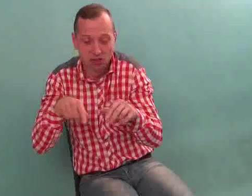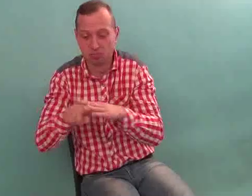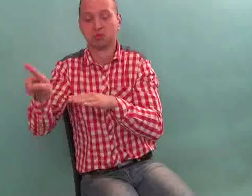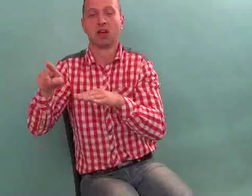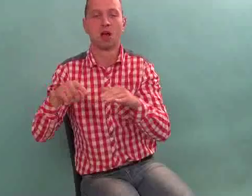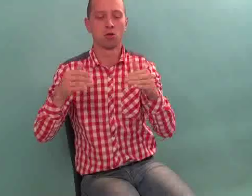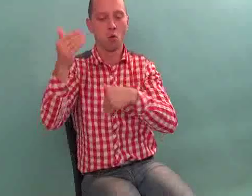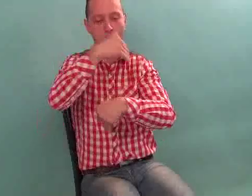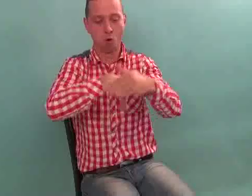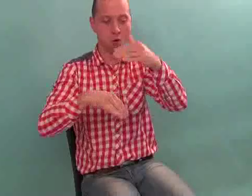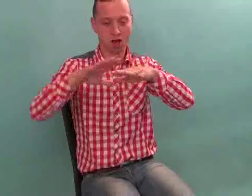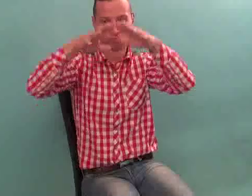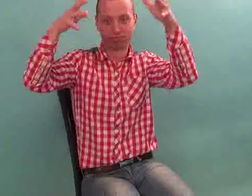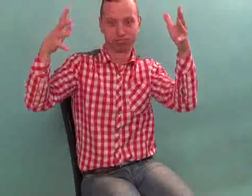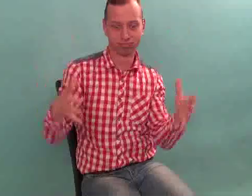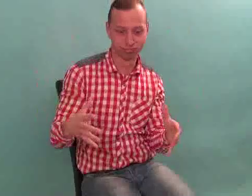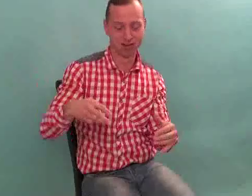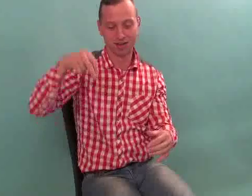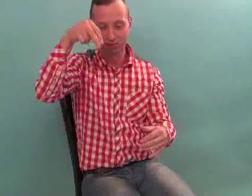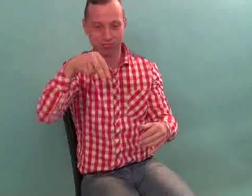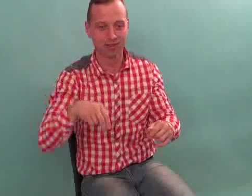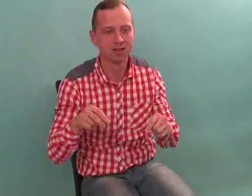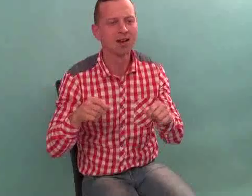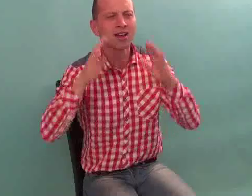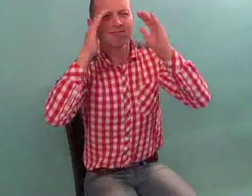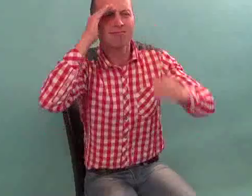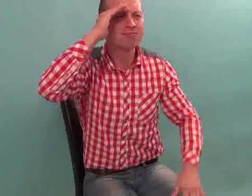Trafia w duży pagórek, staje na nim i się rozgląda.